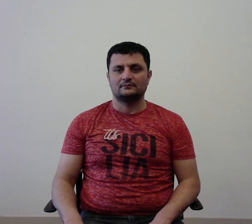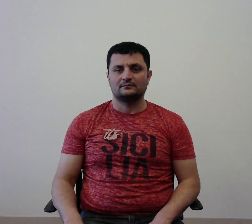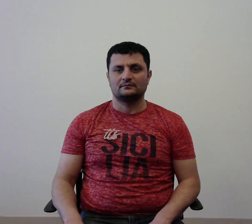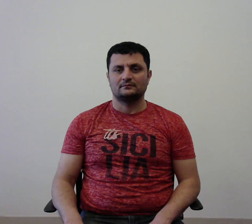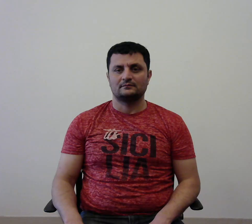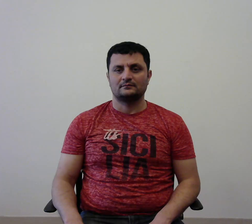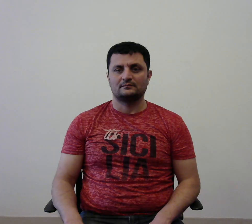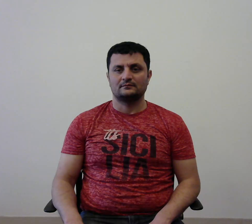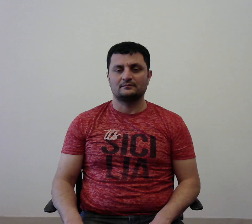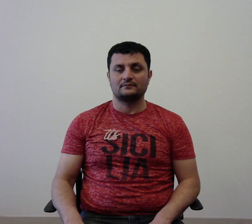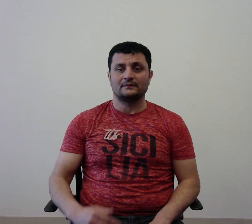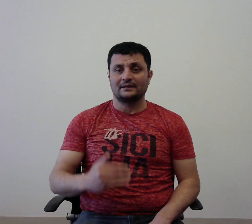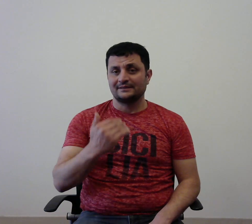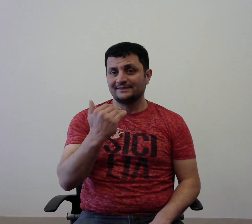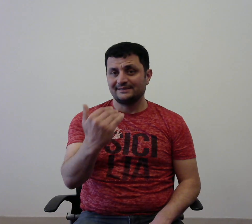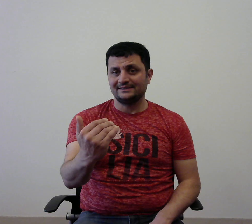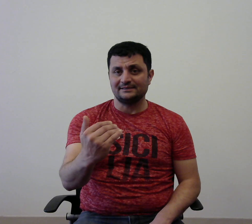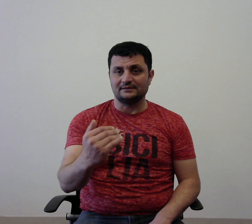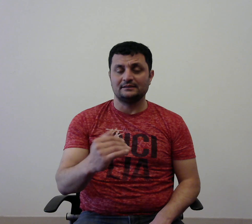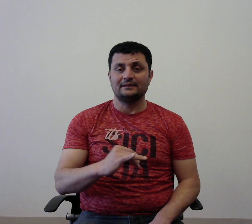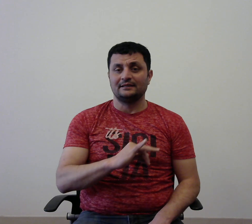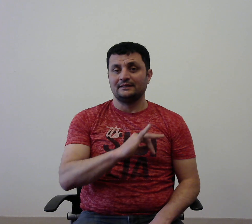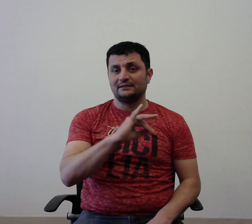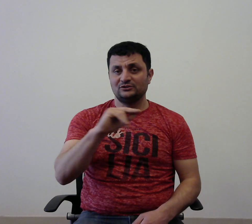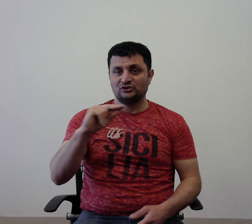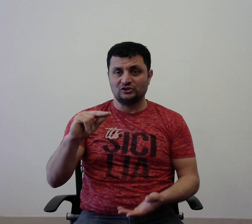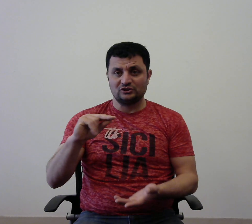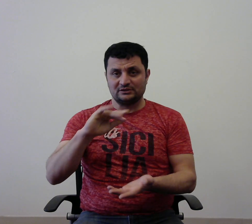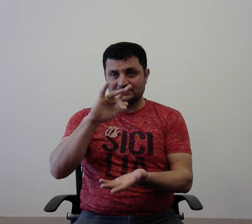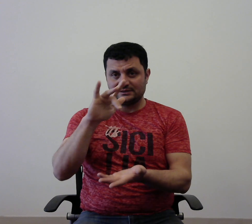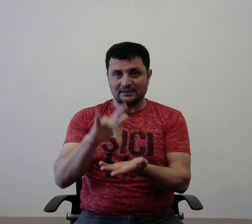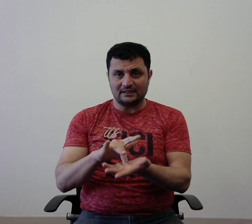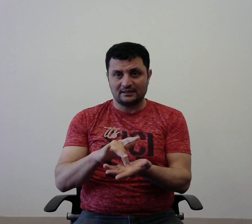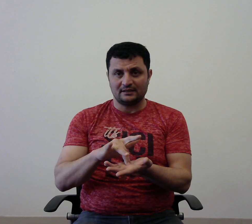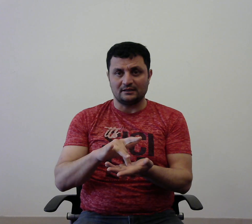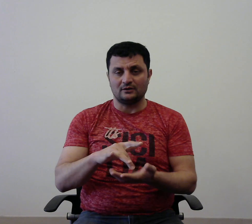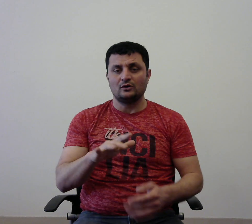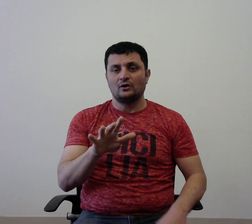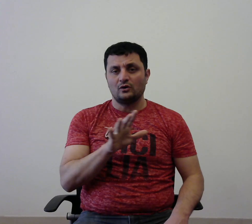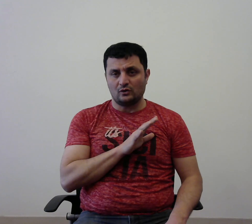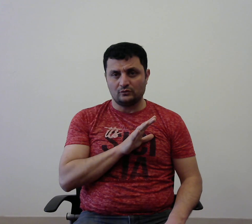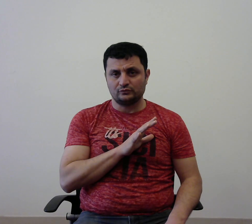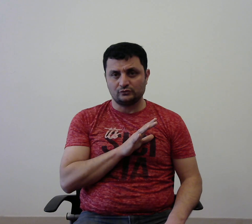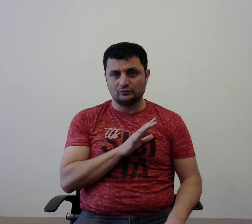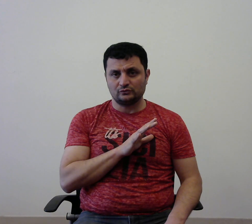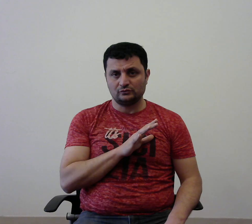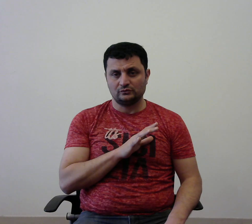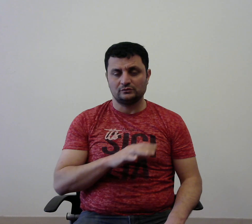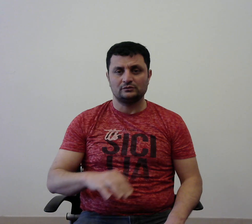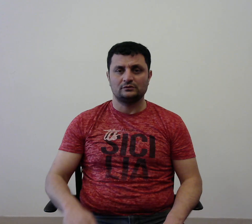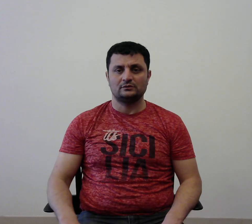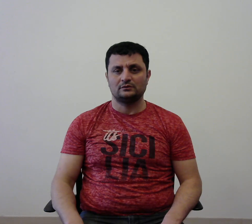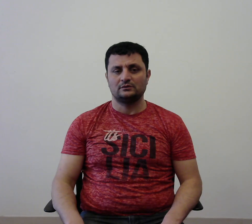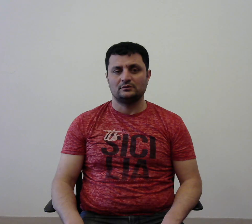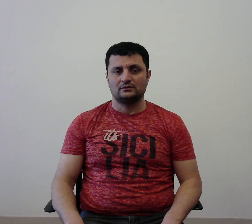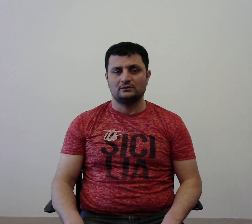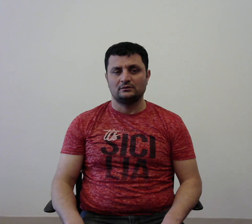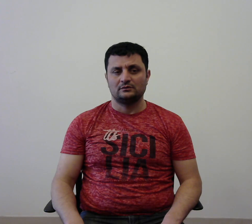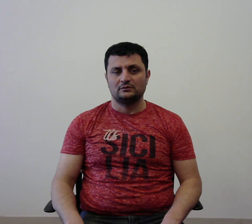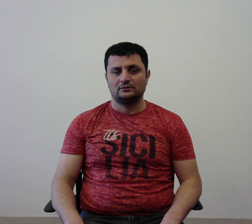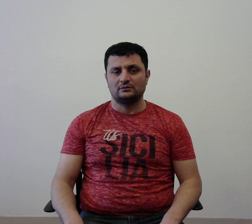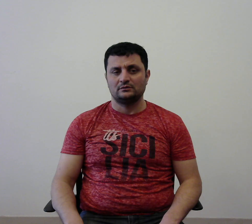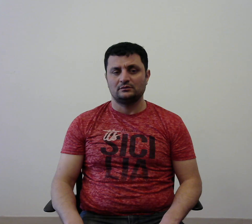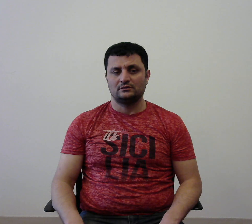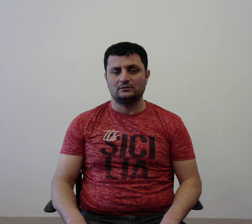Siz İçərişəhərdə olmusuz?